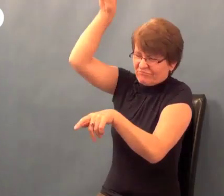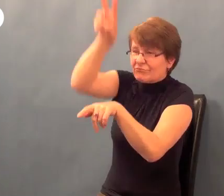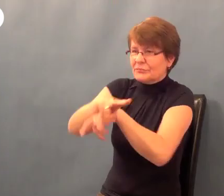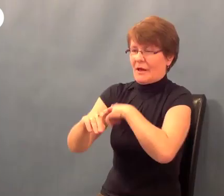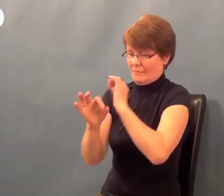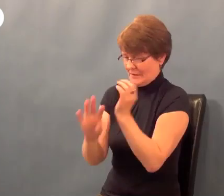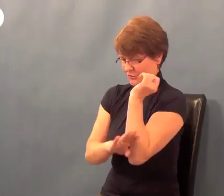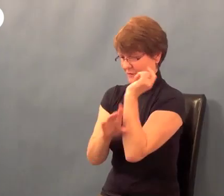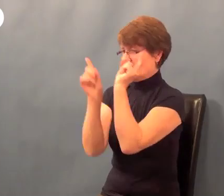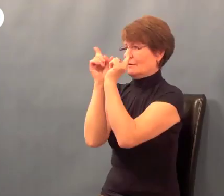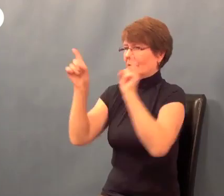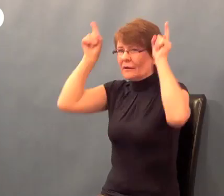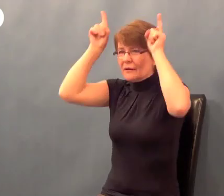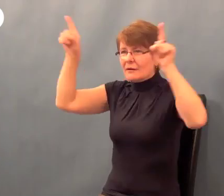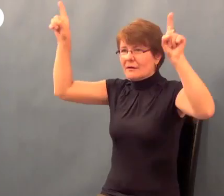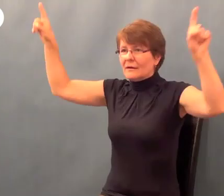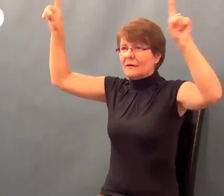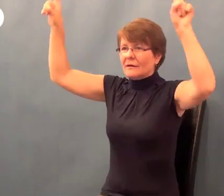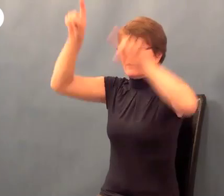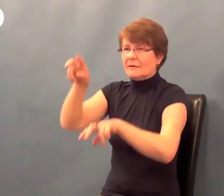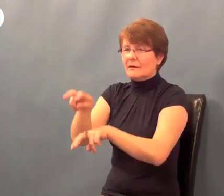Akurat spadł pod konary drzewa, siedział okrakiem.